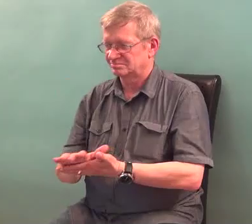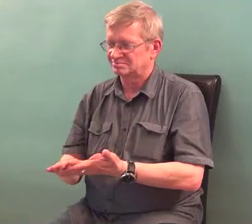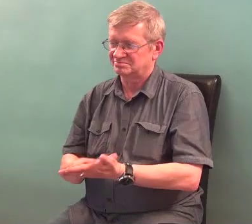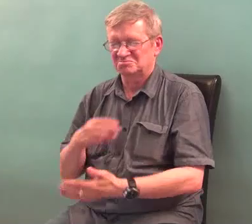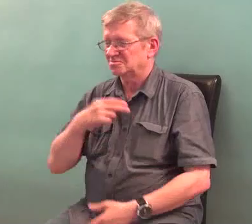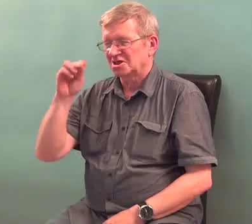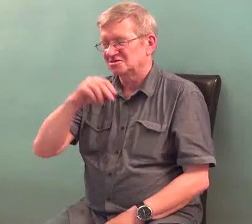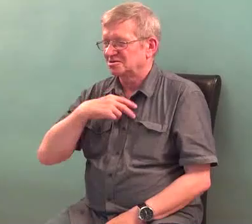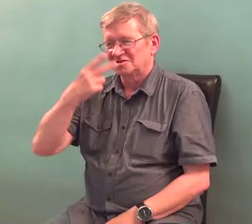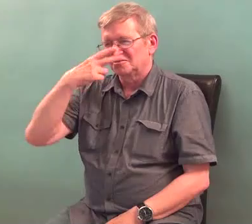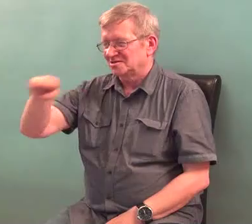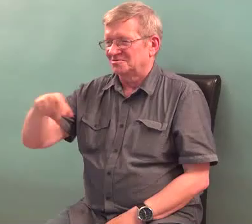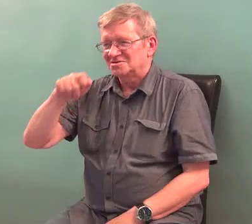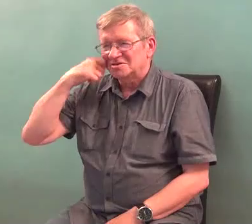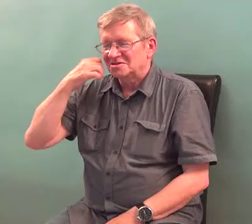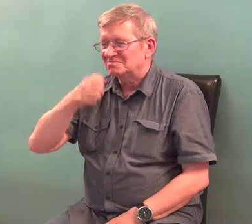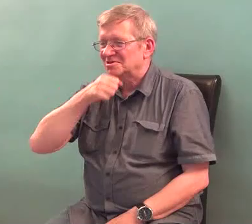Ja jeszcze nie odwiedziłem dziadka i babci.